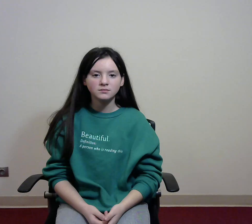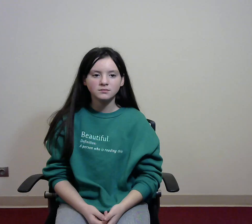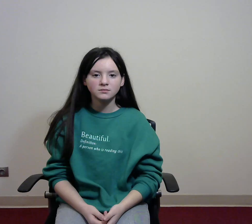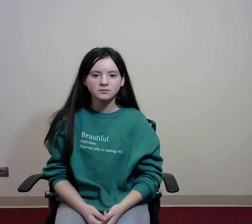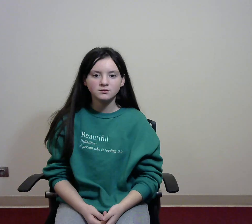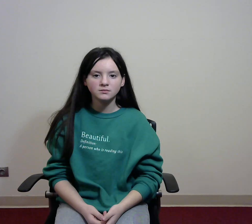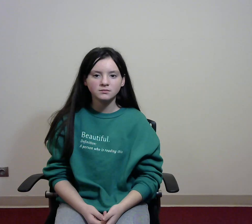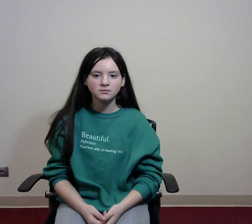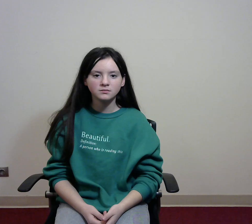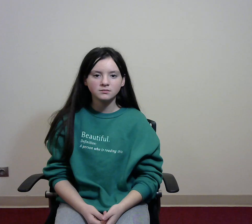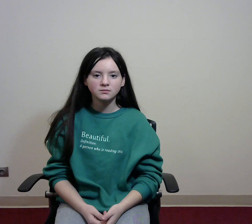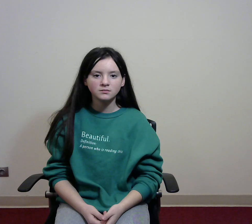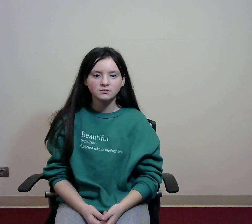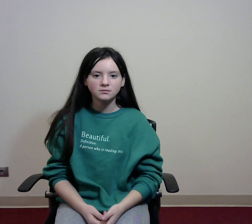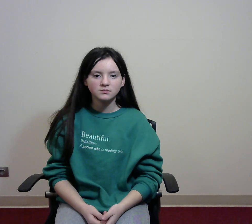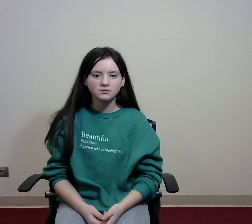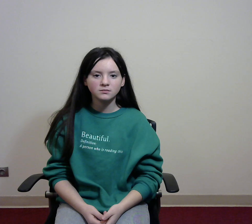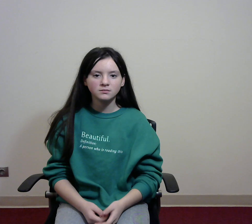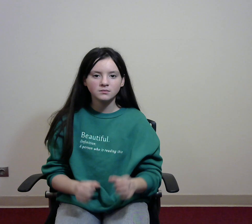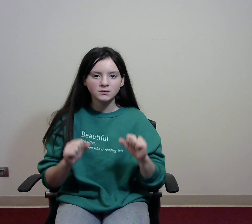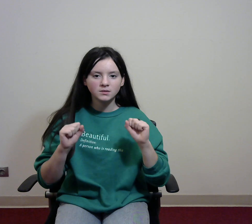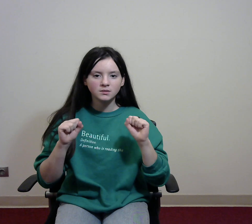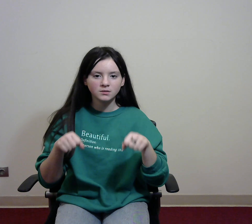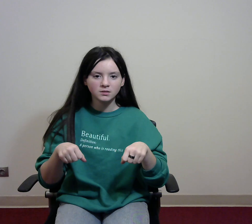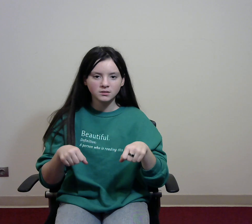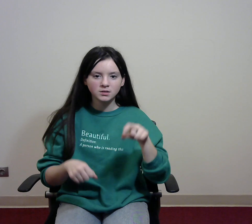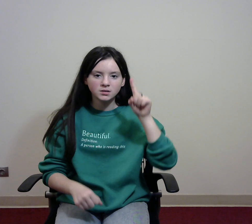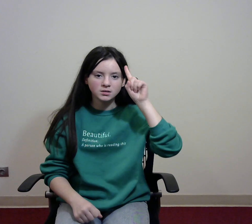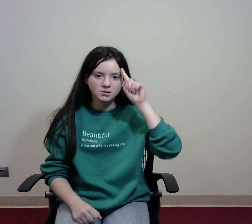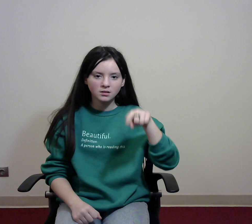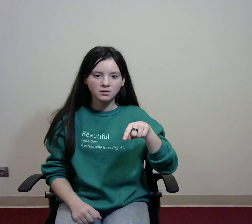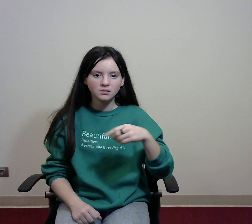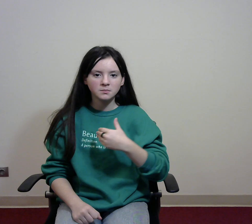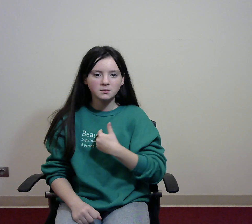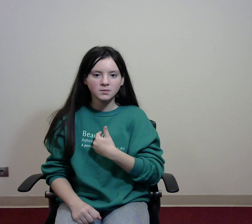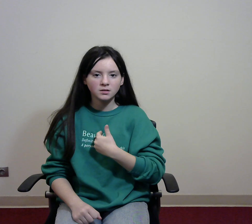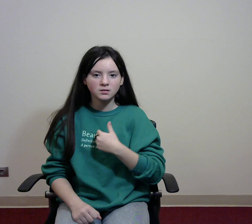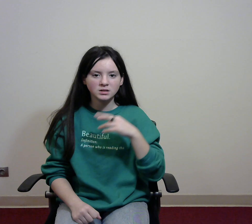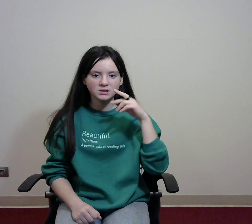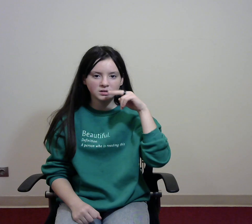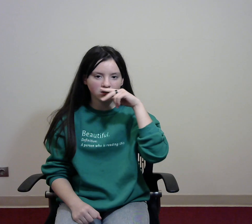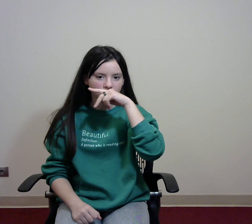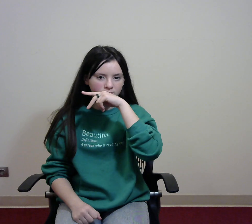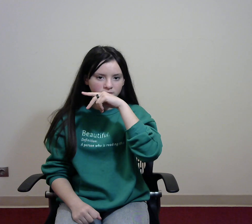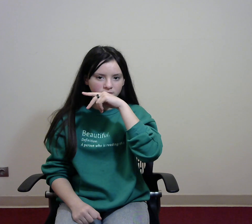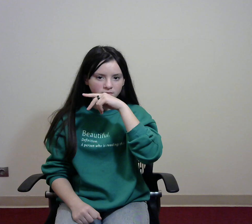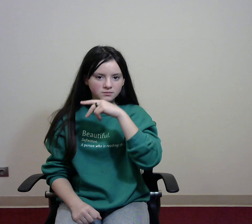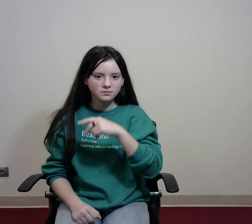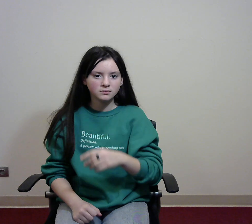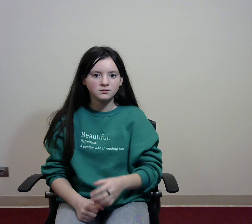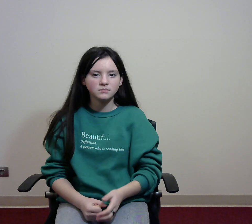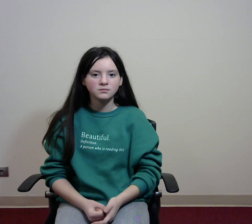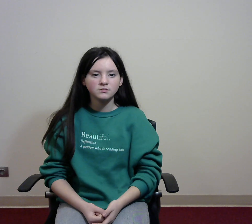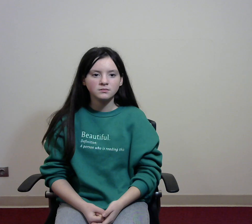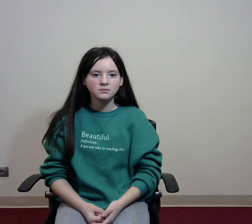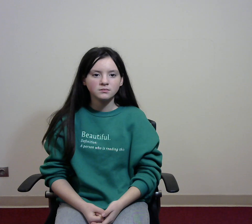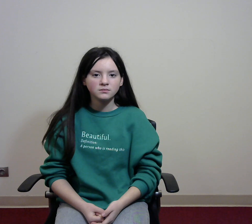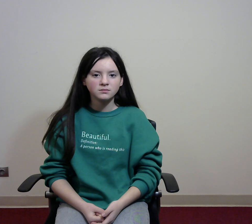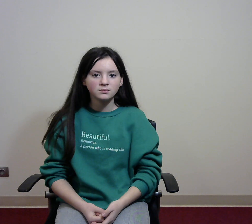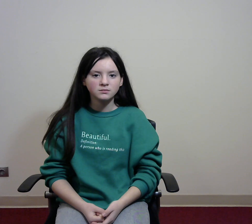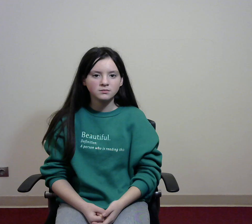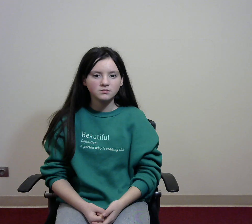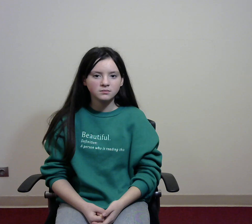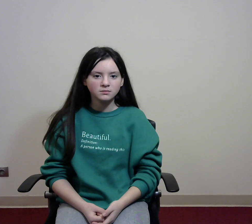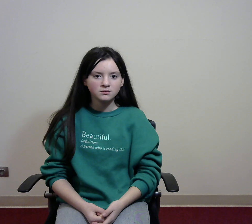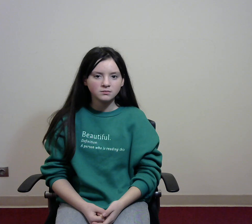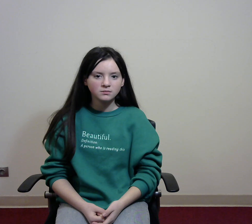Ola bilər mən zəhərlənmişəm